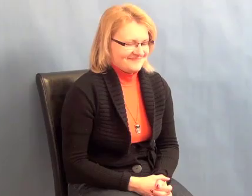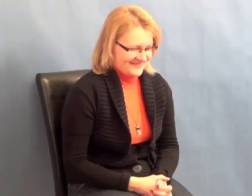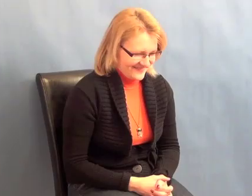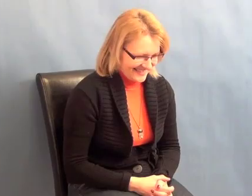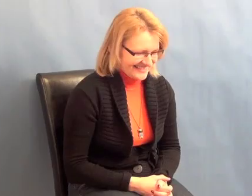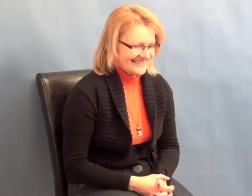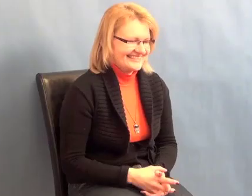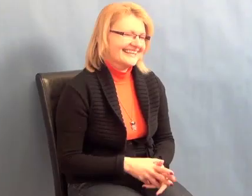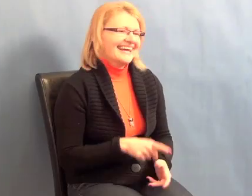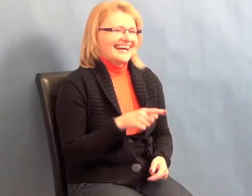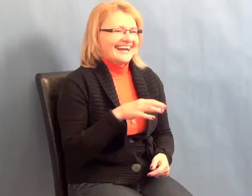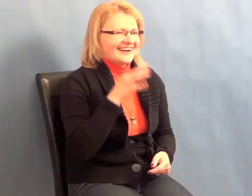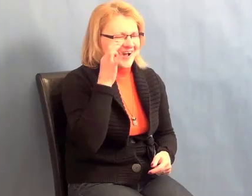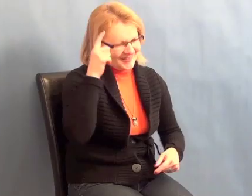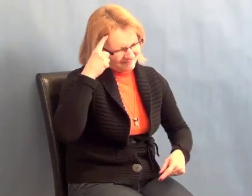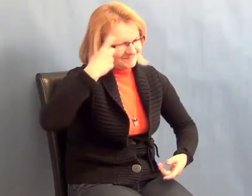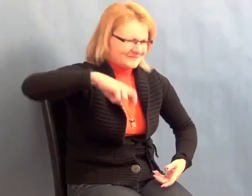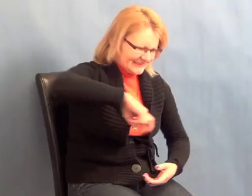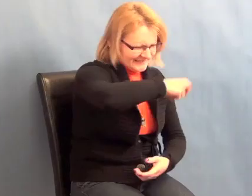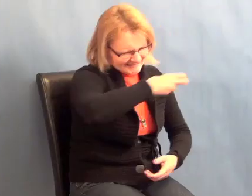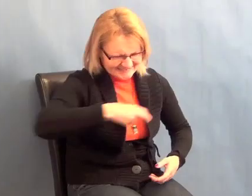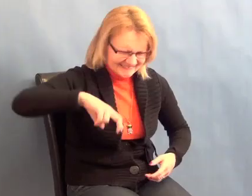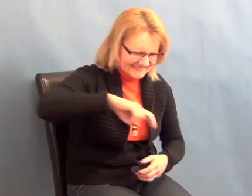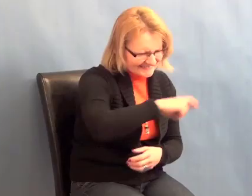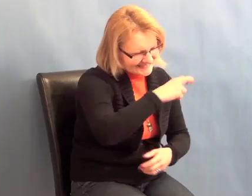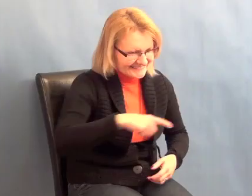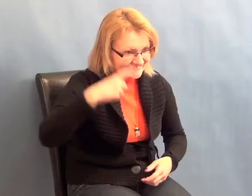Kot zastanawiał się, co dalej zrobić, chodząc w tę i z powrotem.